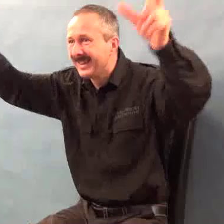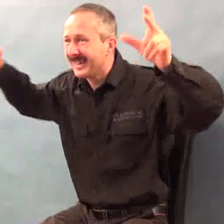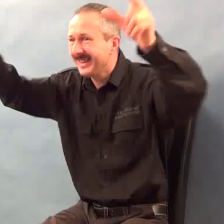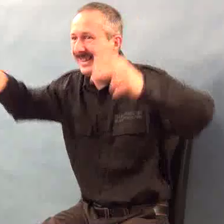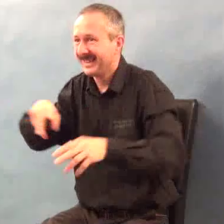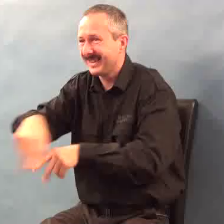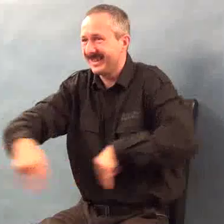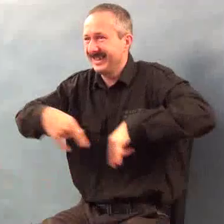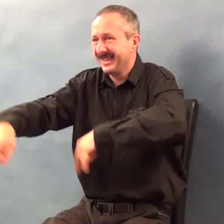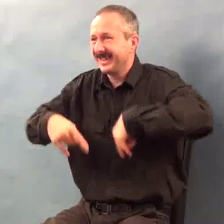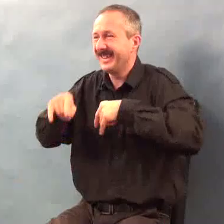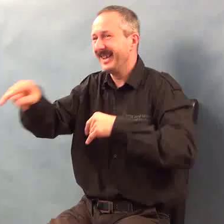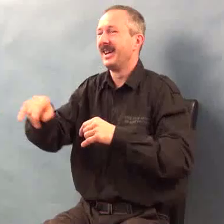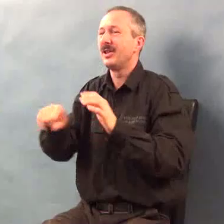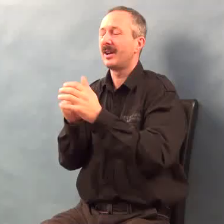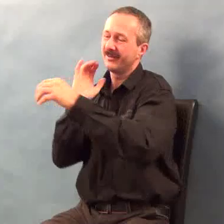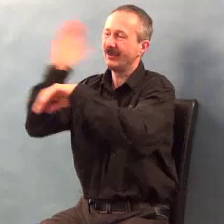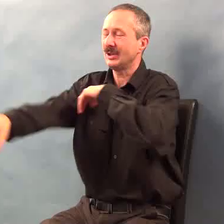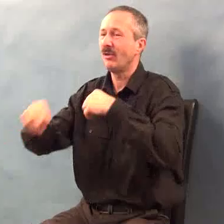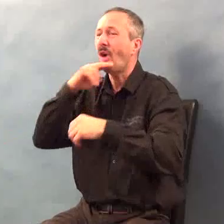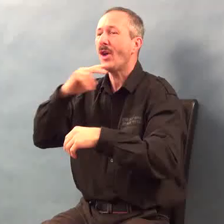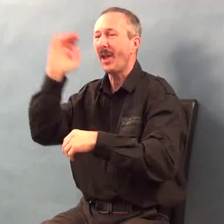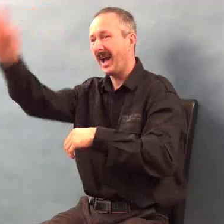Jeleń ruszył z kopyta i wrzucił chłopca do wody.